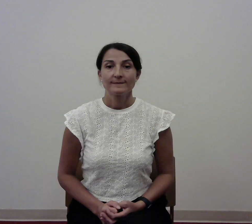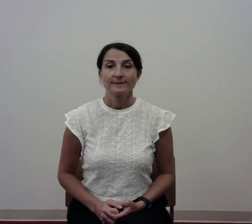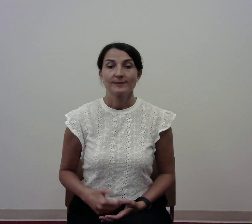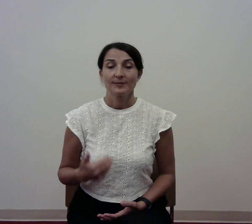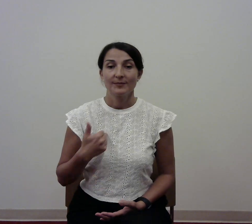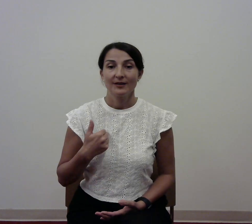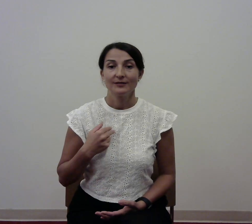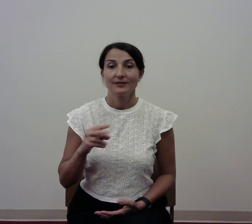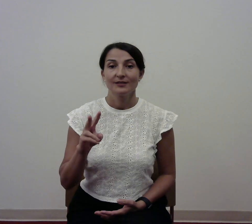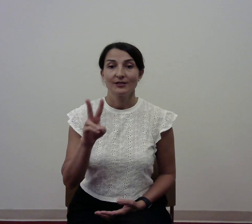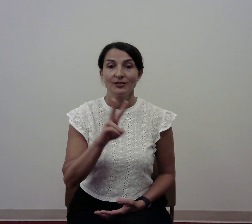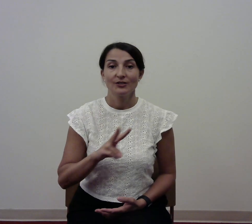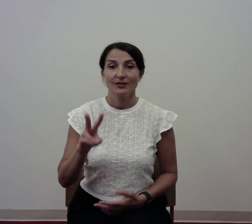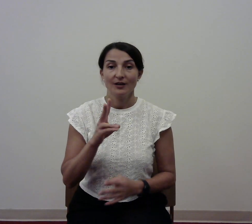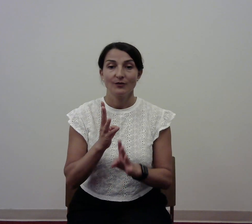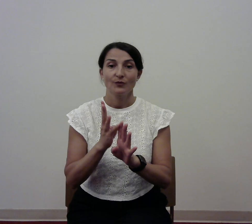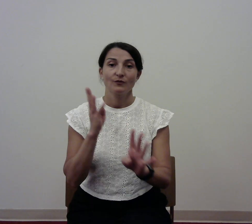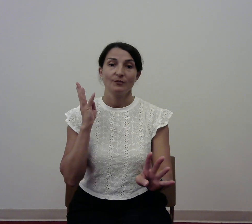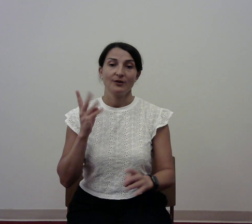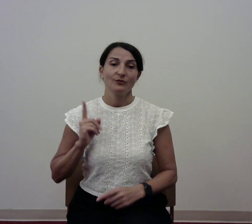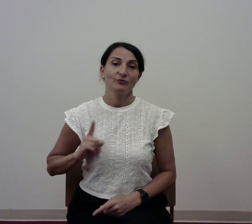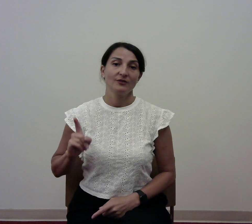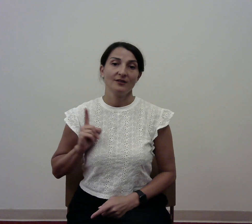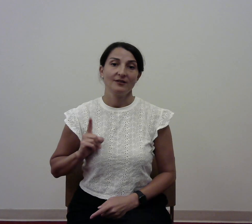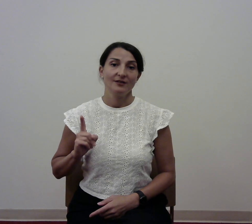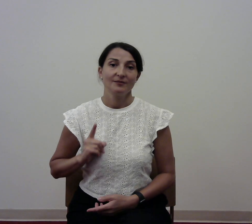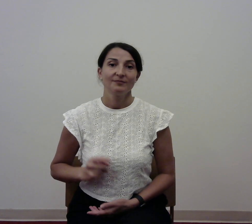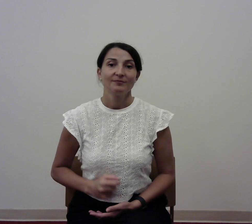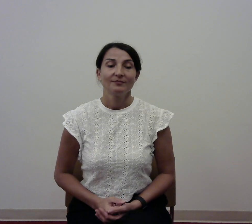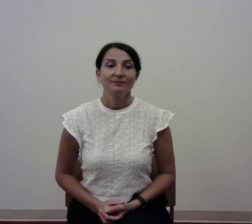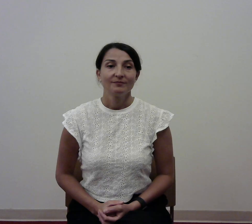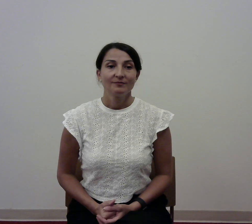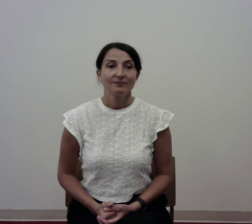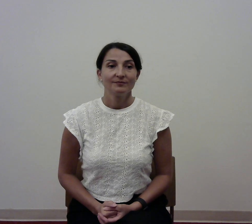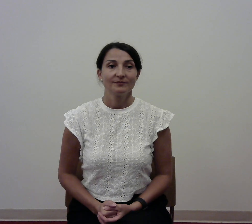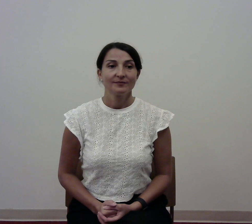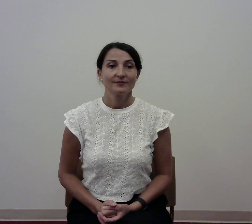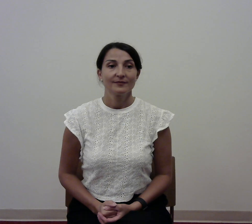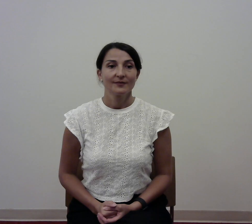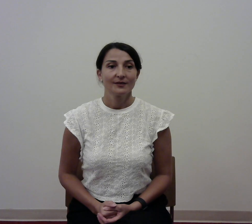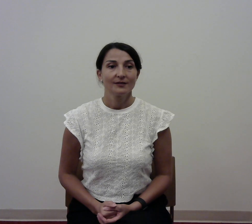Mən iki saatdır növbədə gözləyirəm